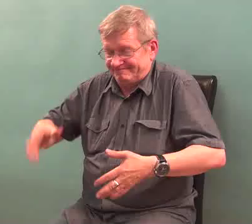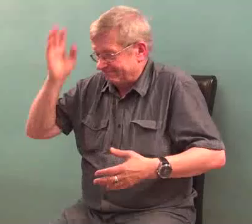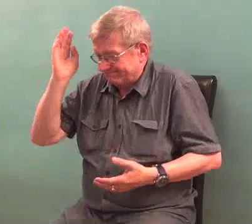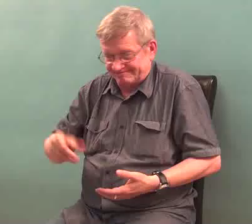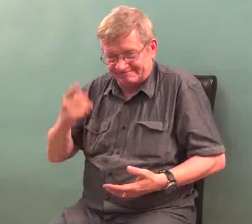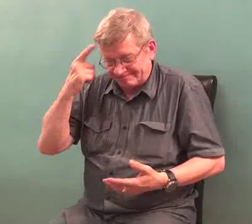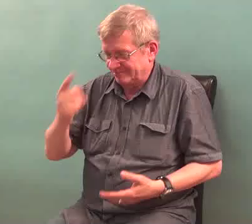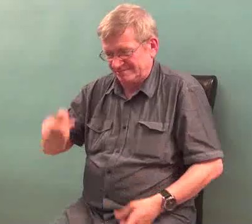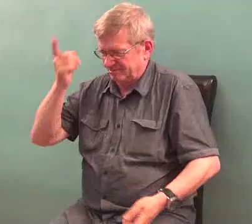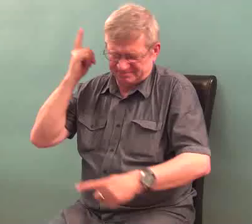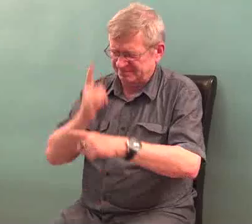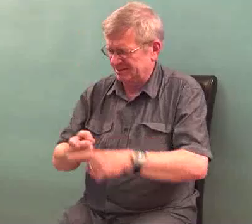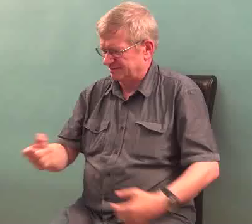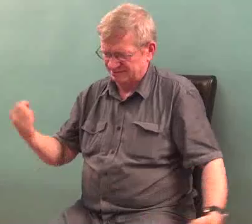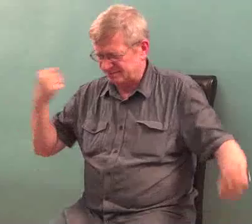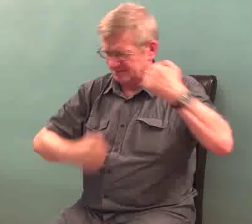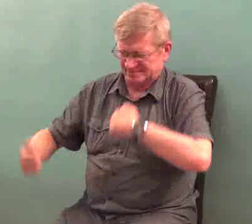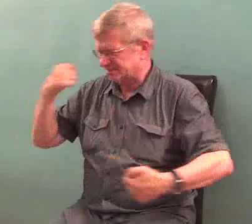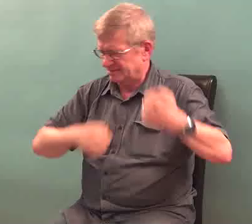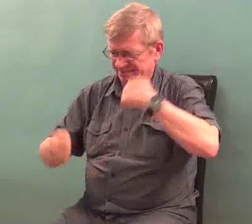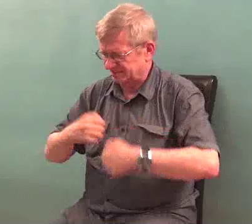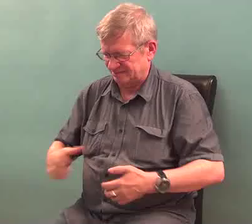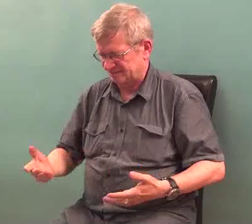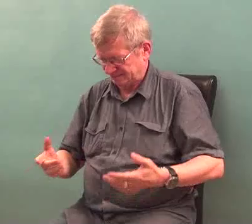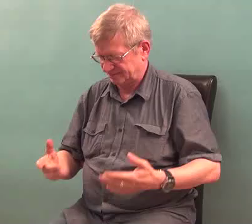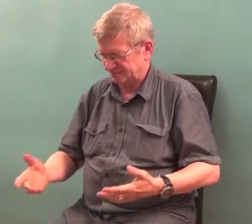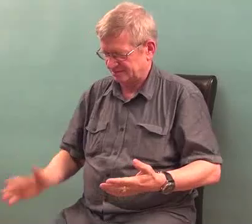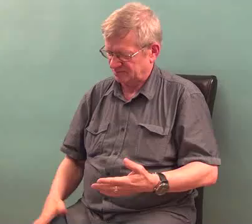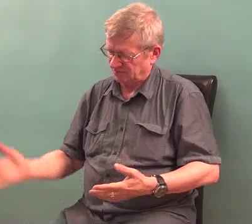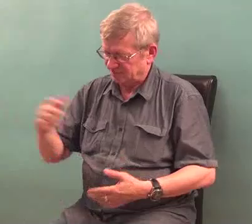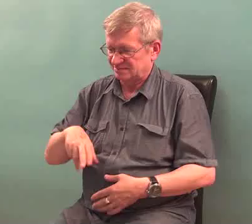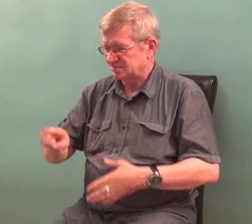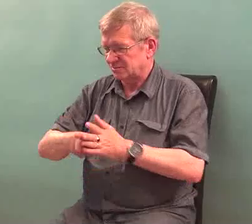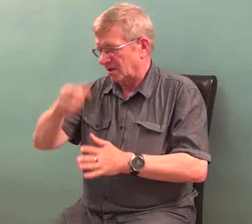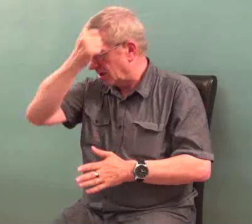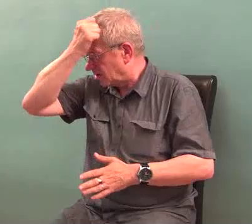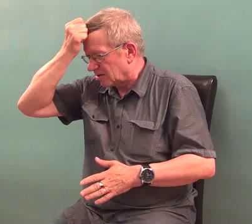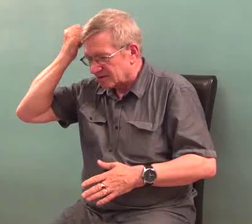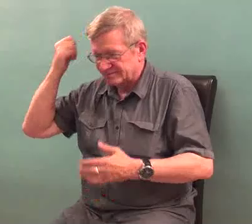Pomyślał, szybko się ubrał, zawołał psa i otworzył okno.